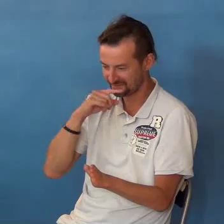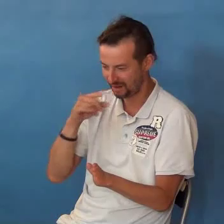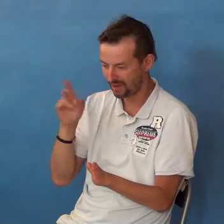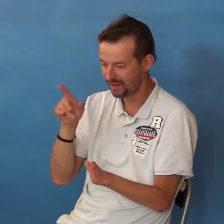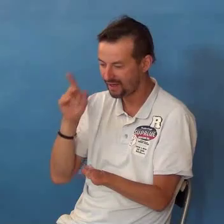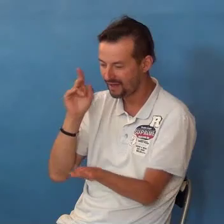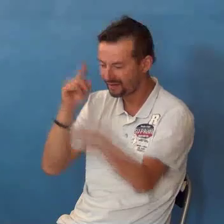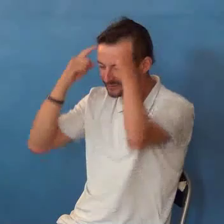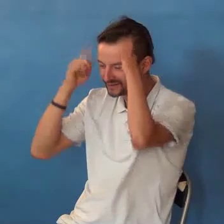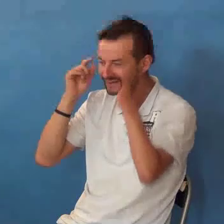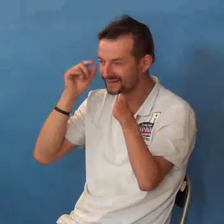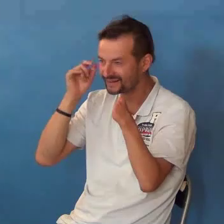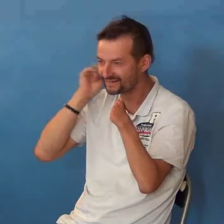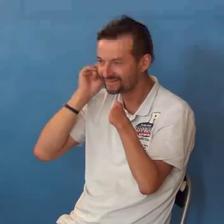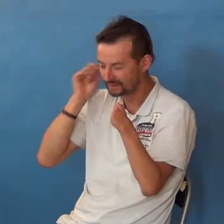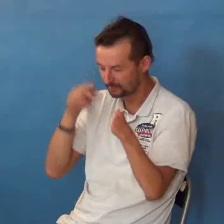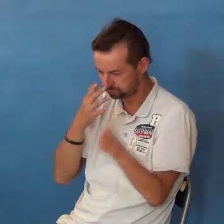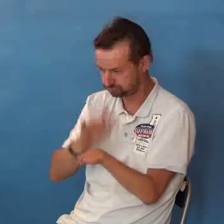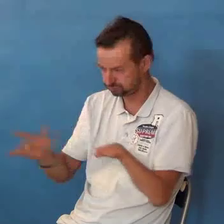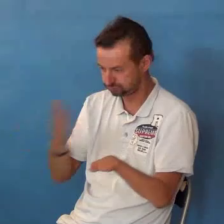A dziewczyna myszka widzi, że jest pusto.